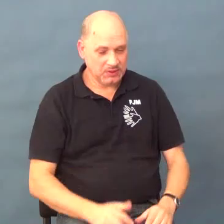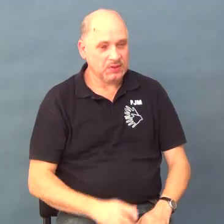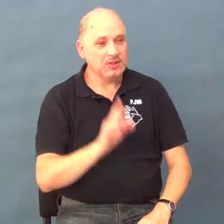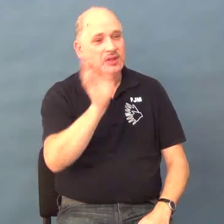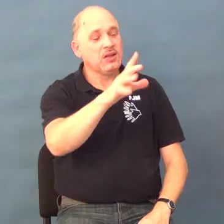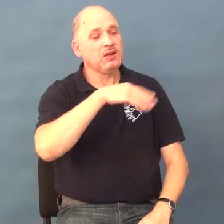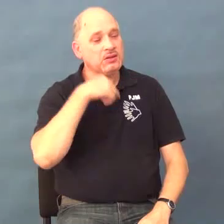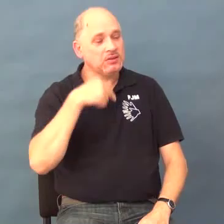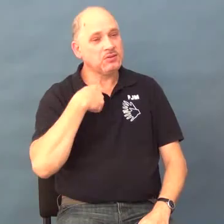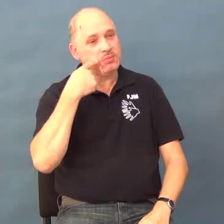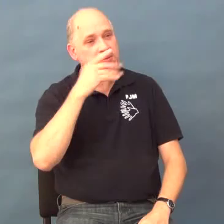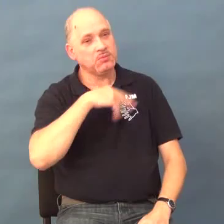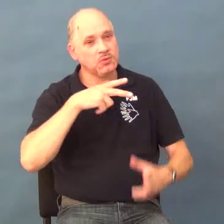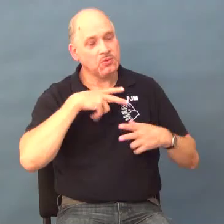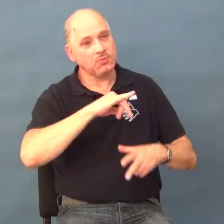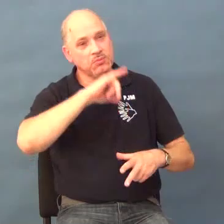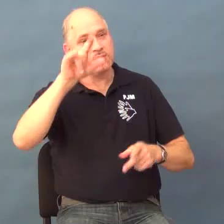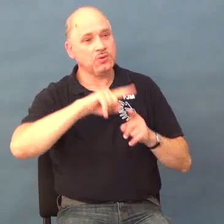Razem możemy się zabawić i razem wyjechać na urlop nad morze.